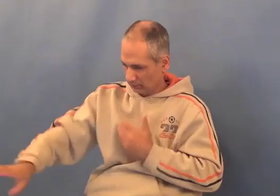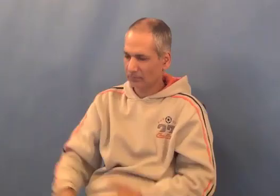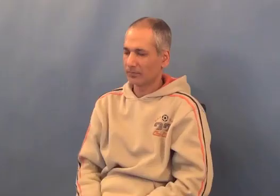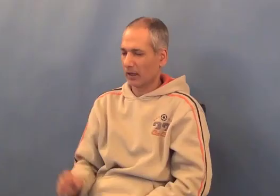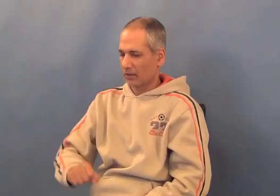Atom.